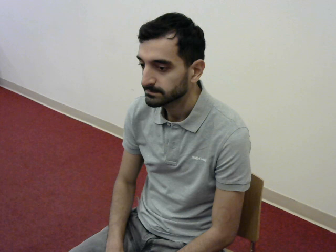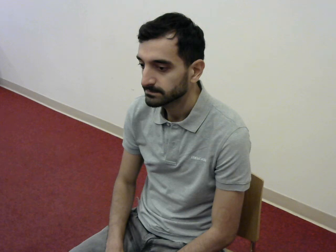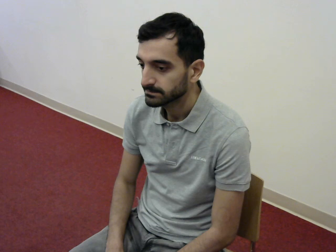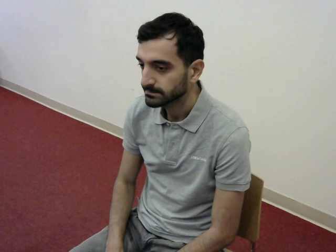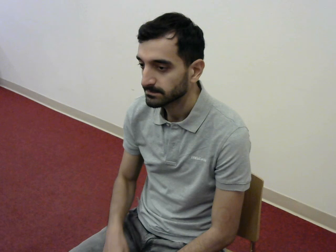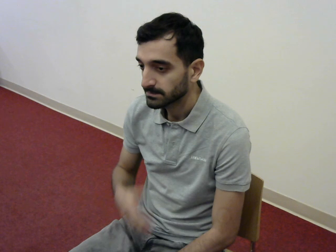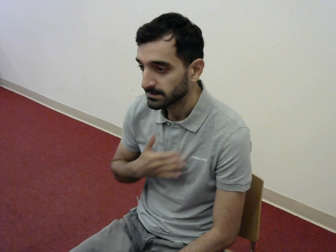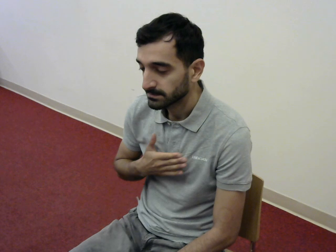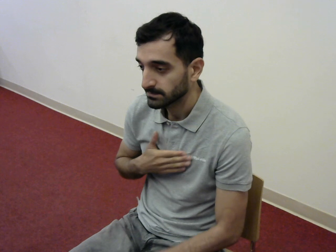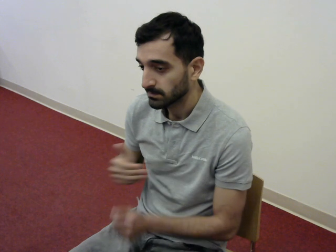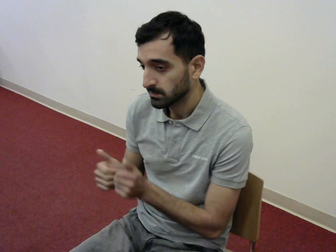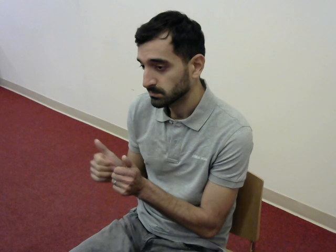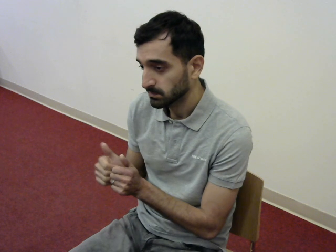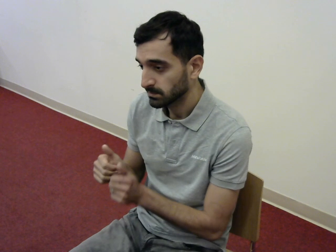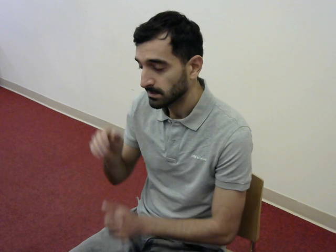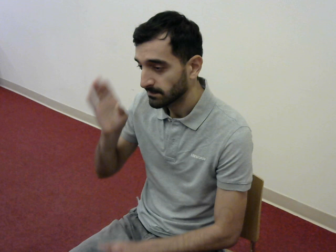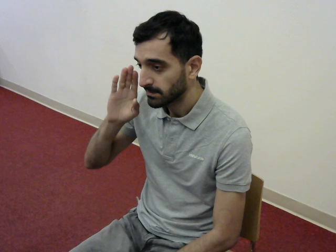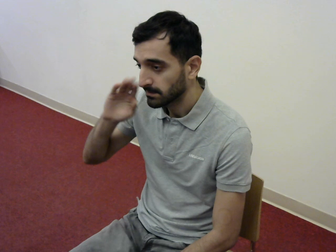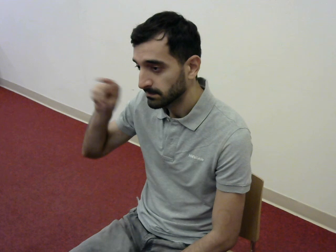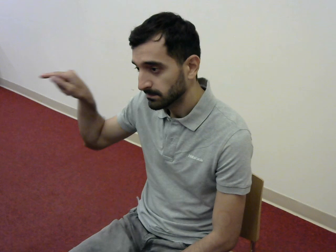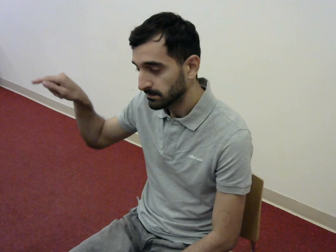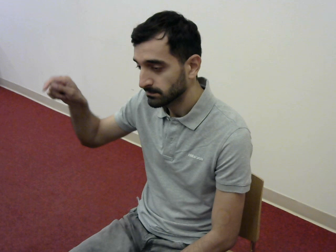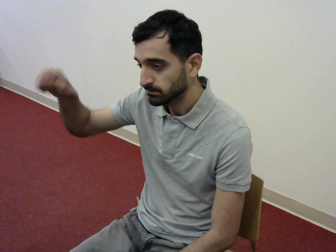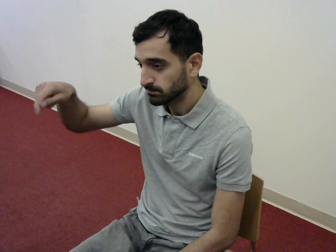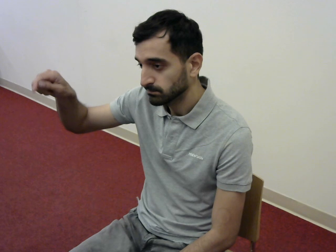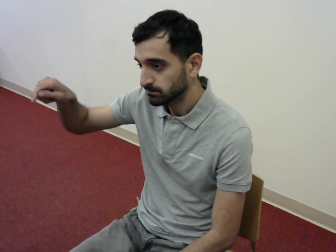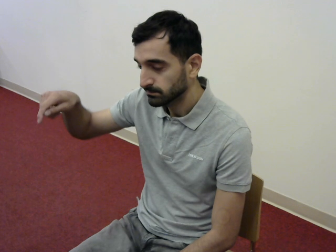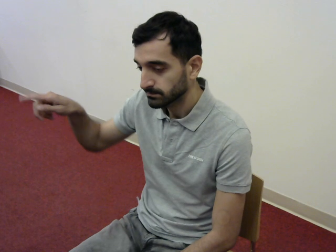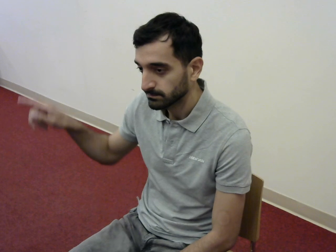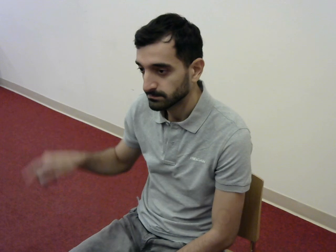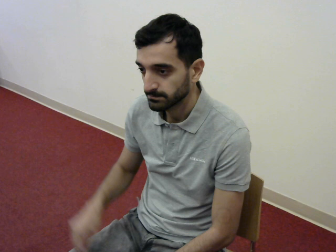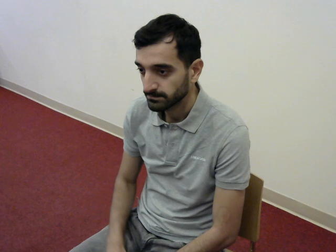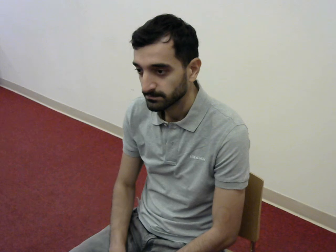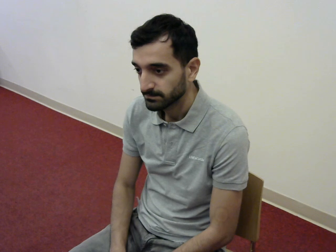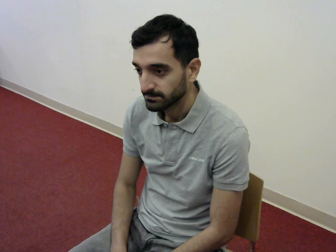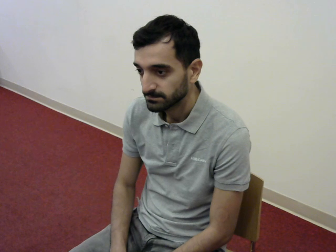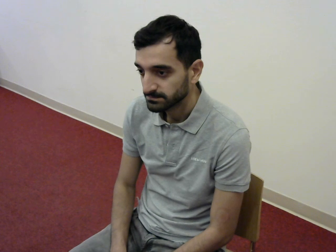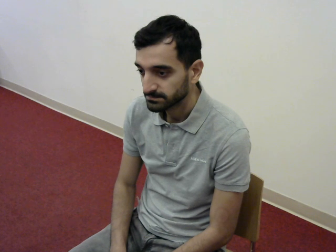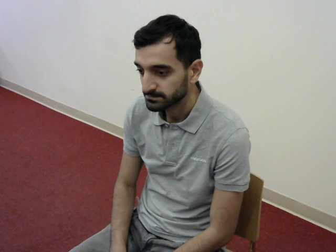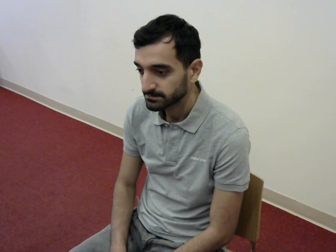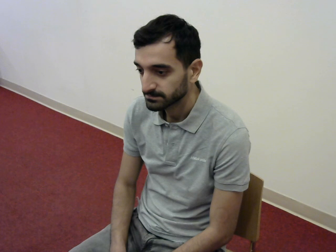Bizə qonşudan su damır